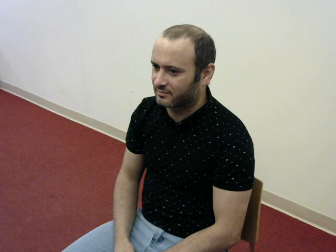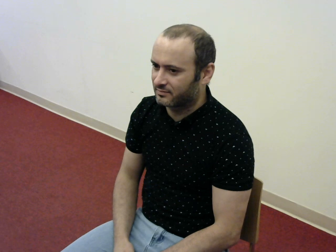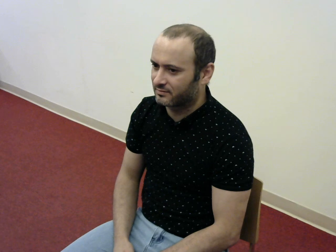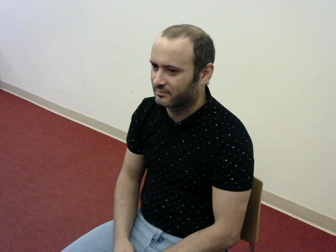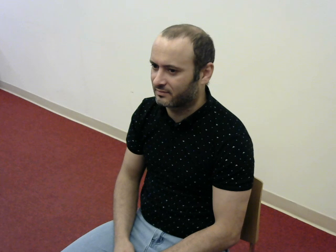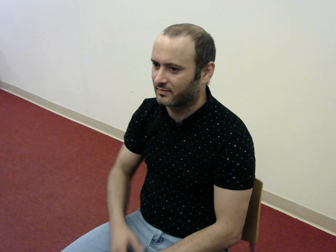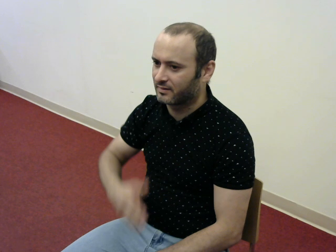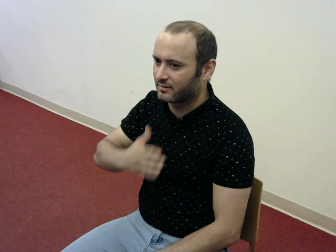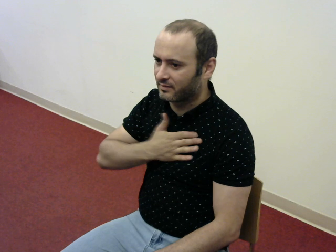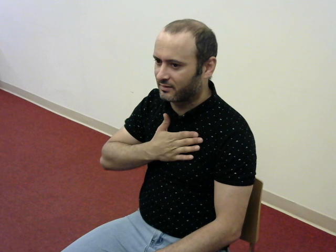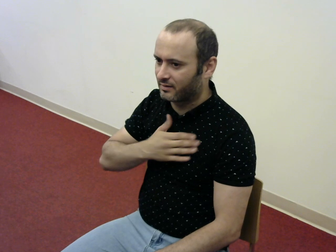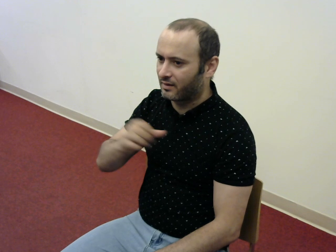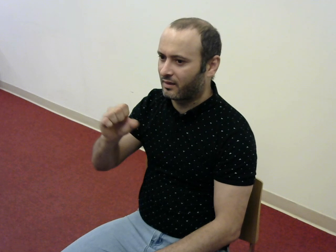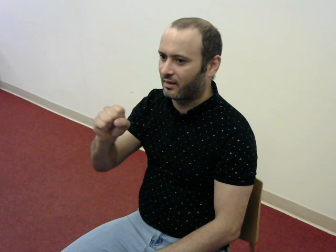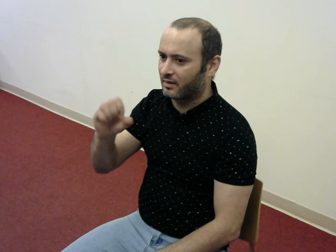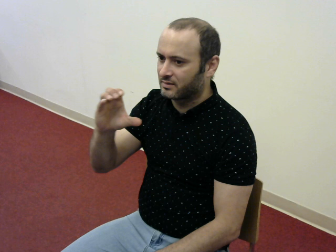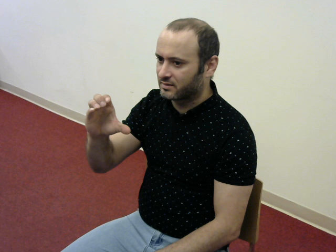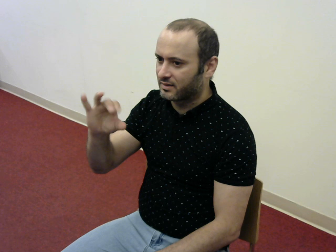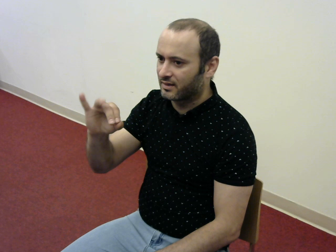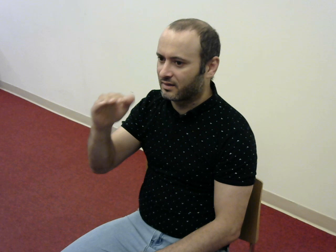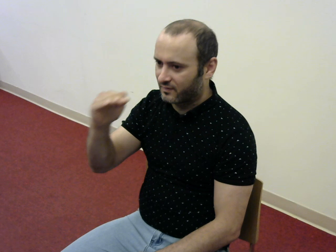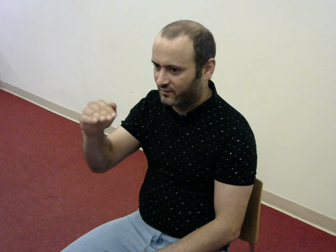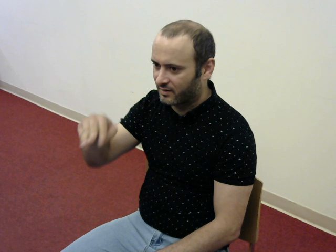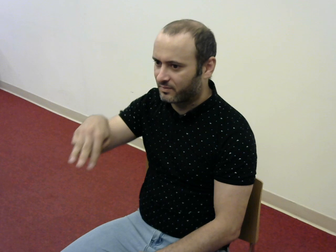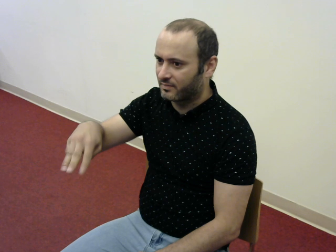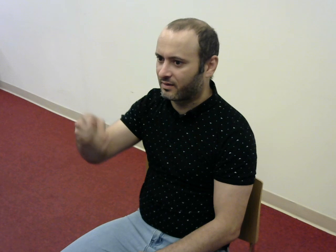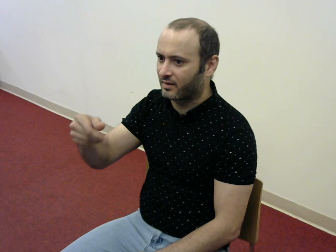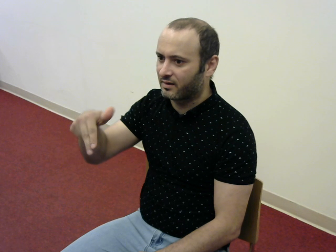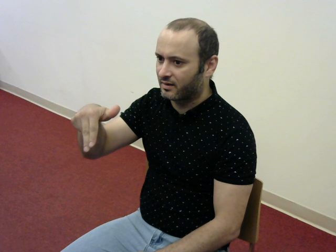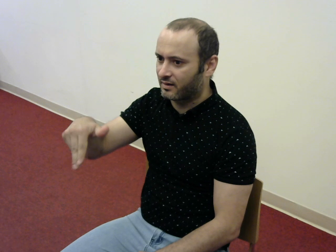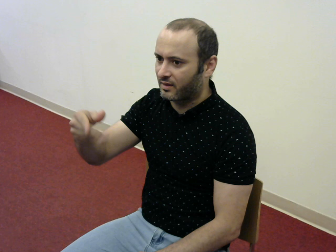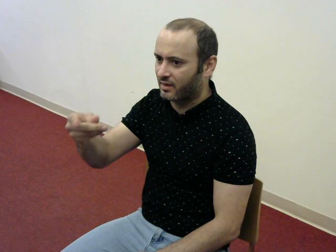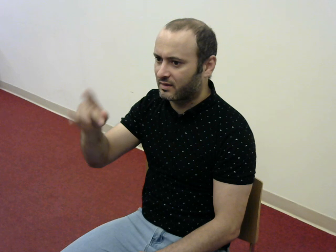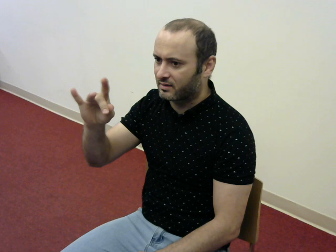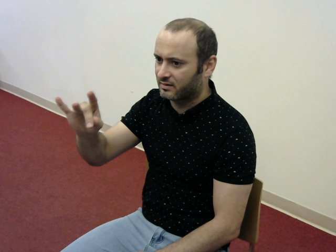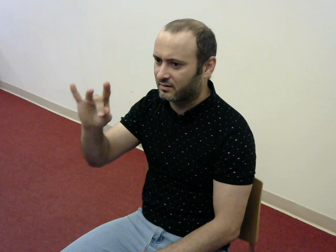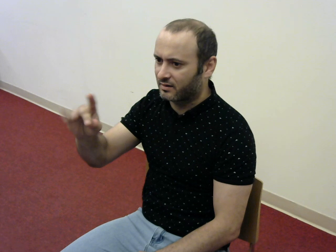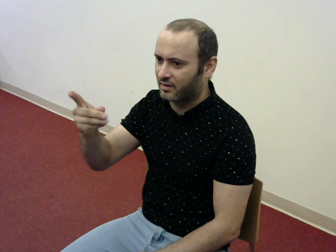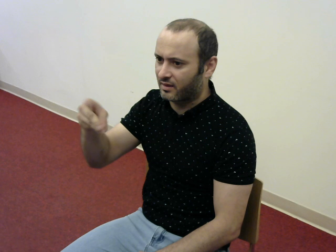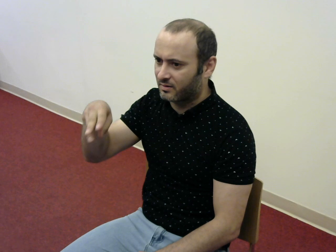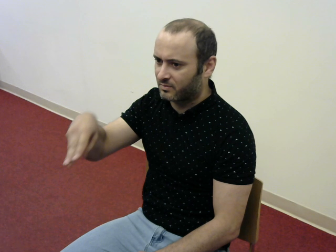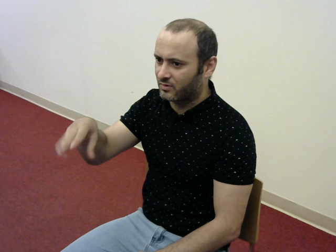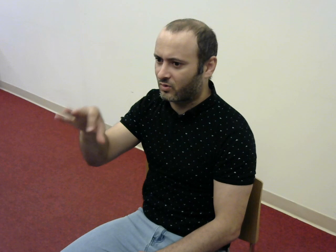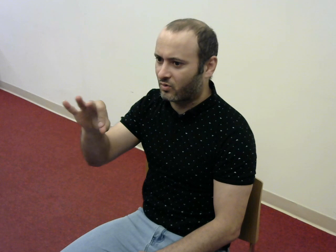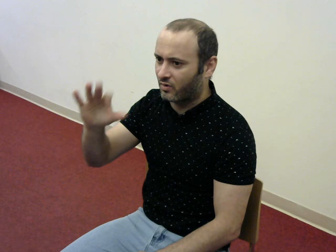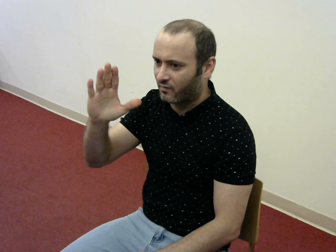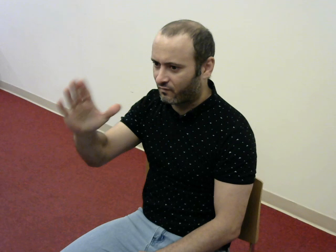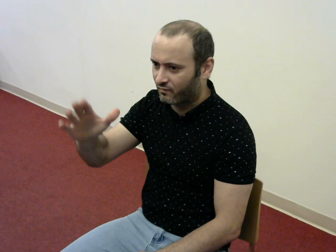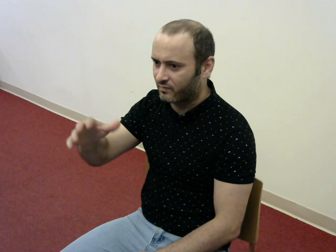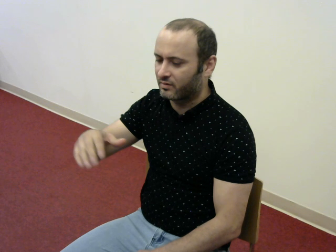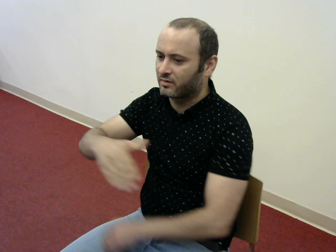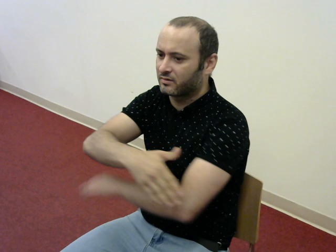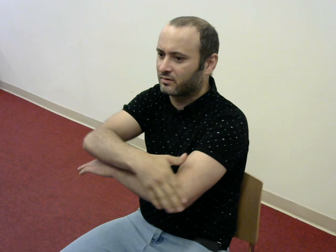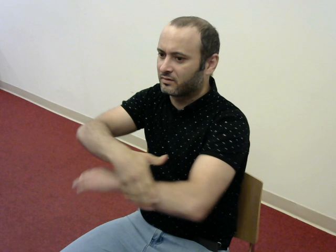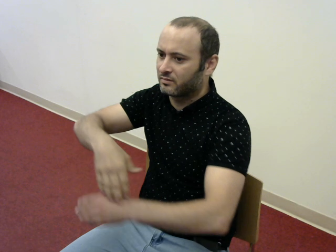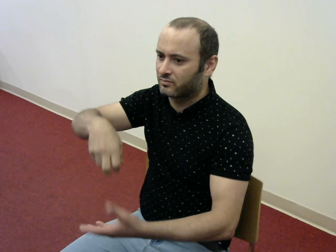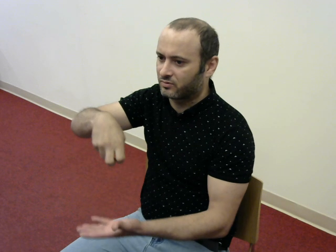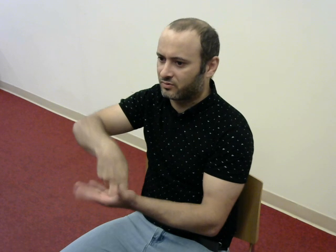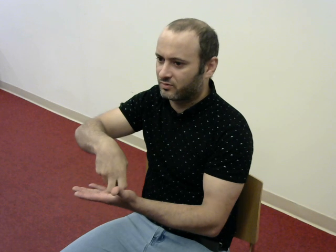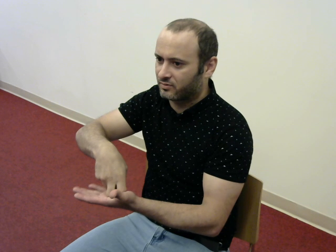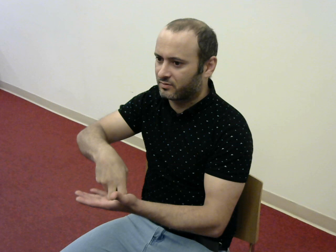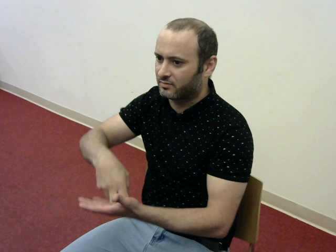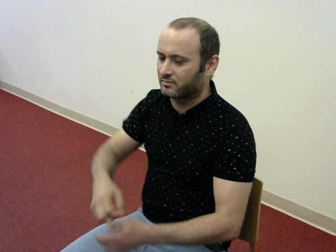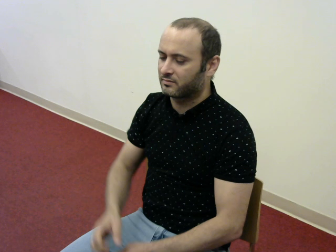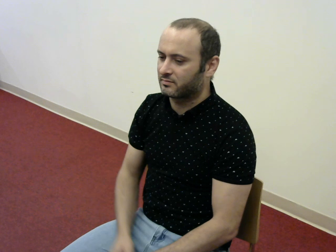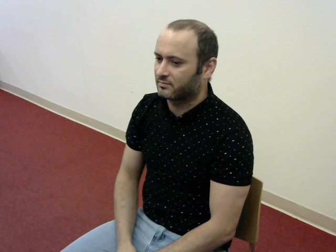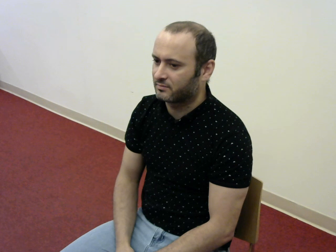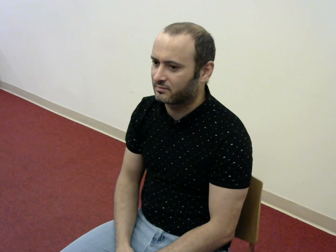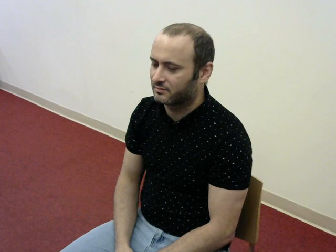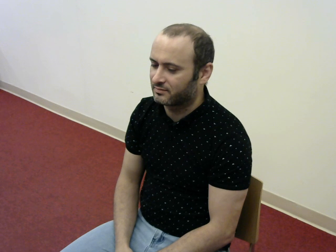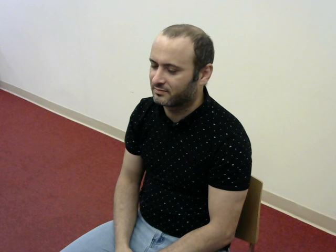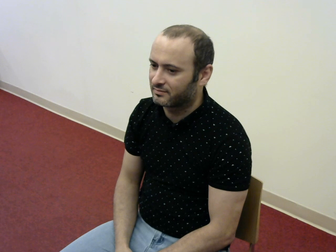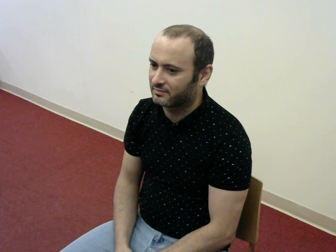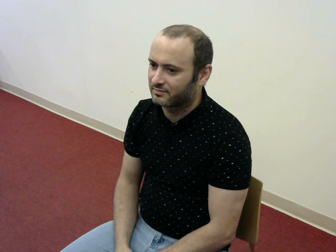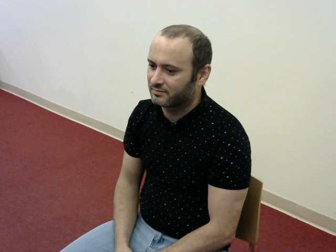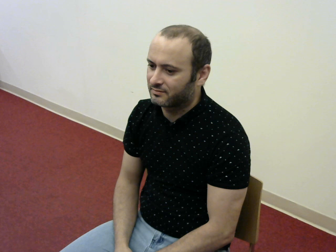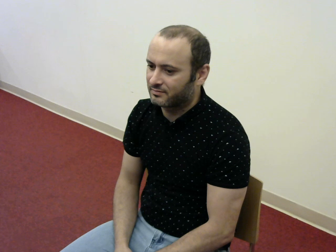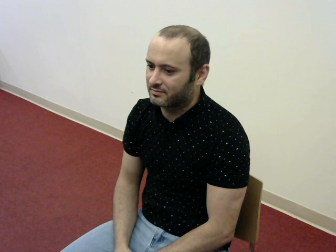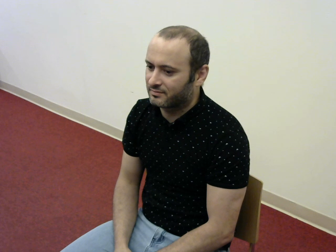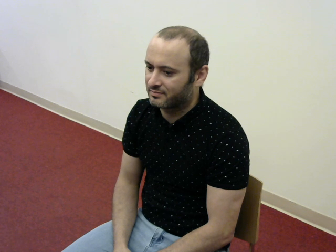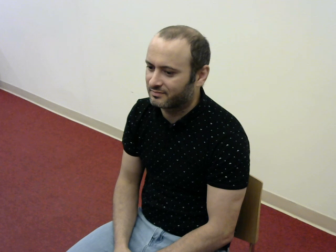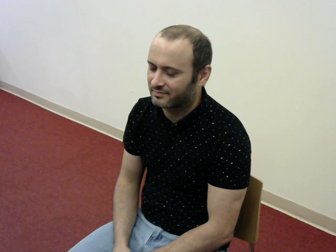Mən Asif Məhərrəmov küçəsində qeydiyyatdayam